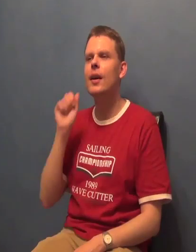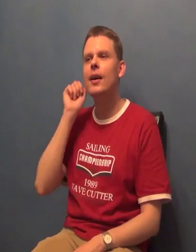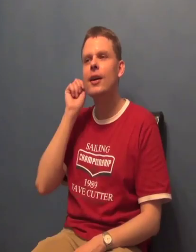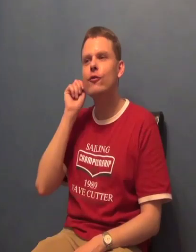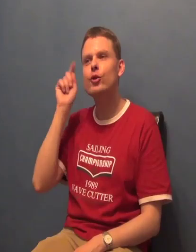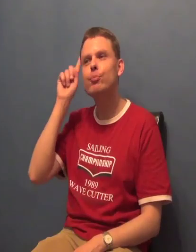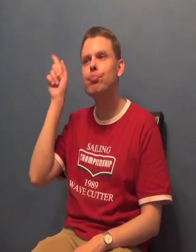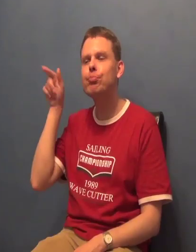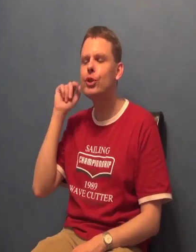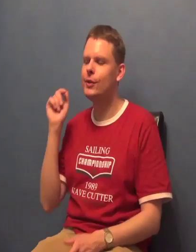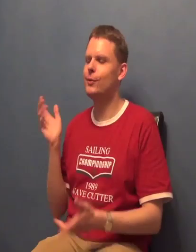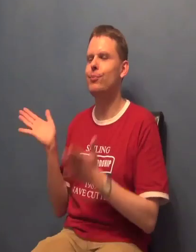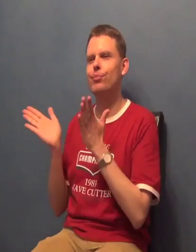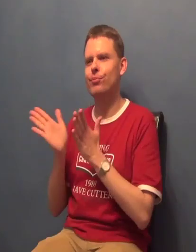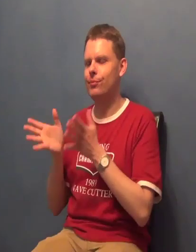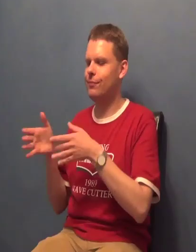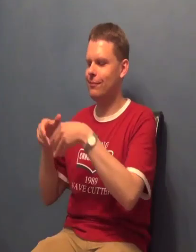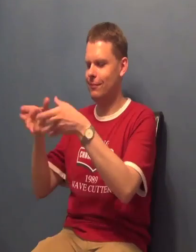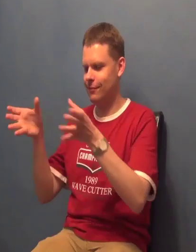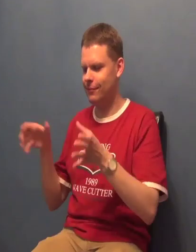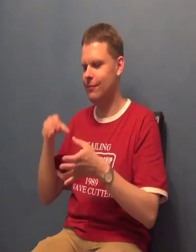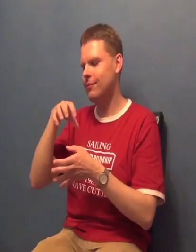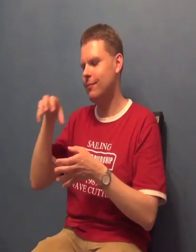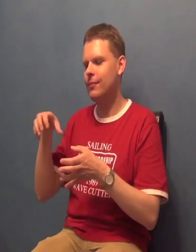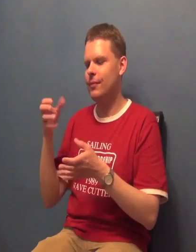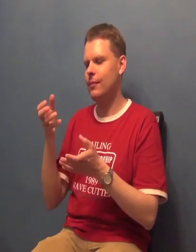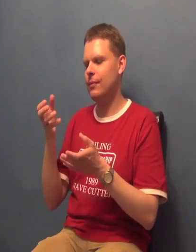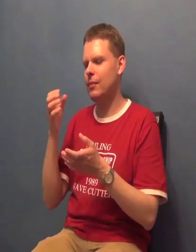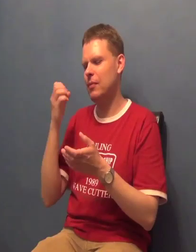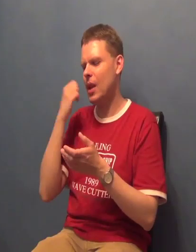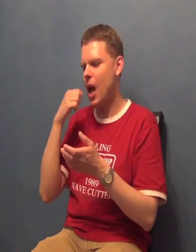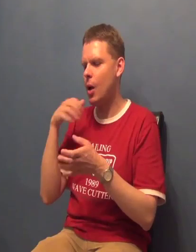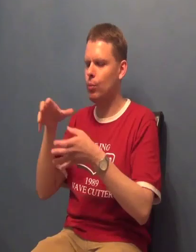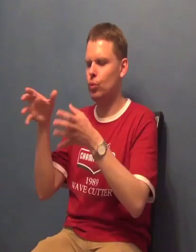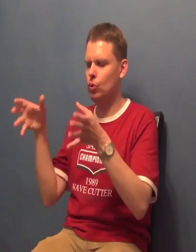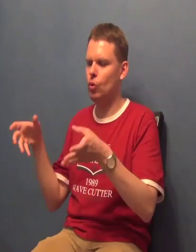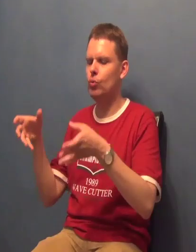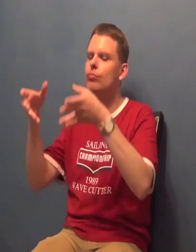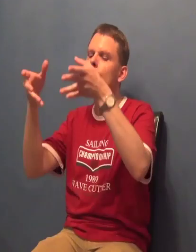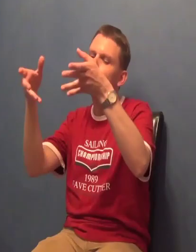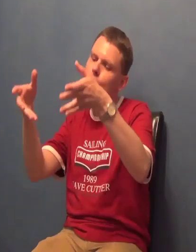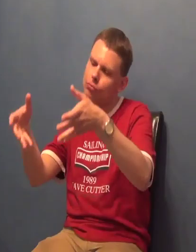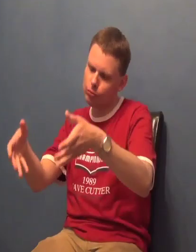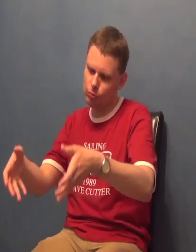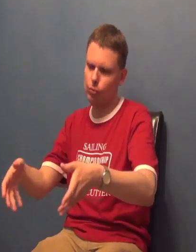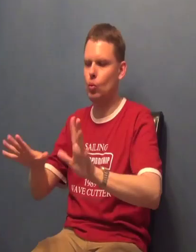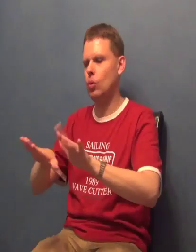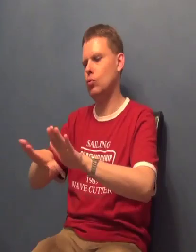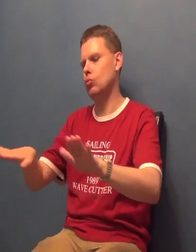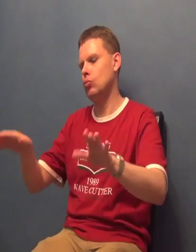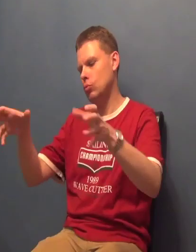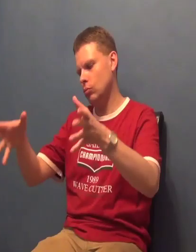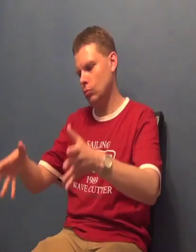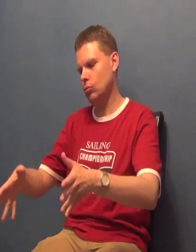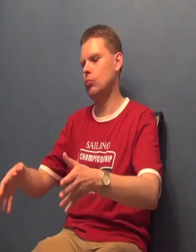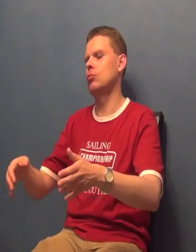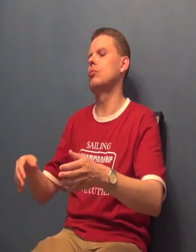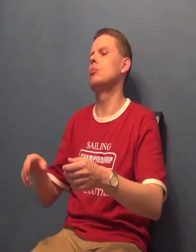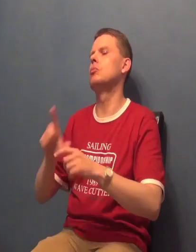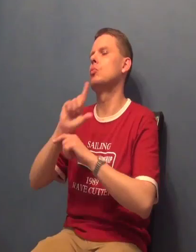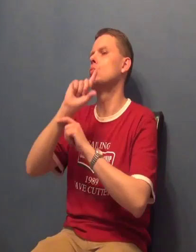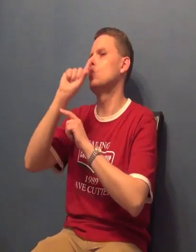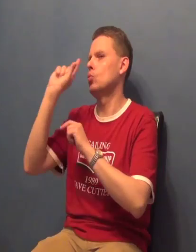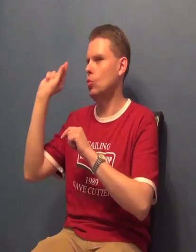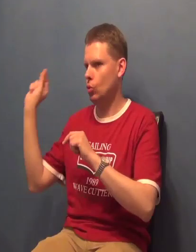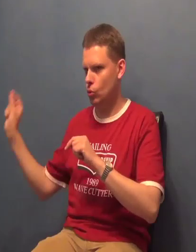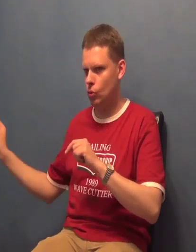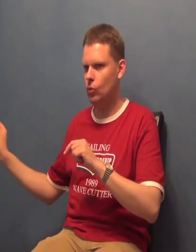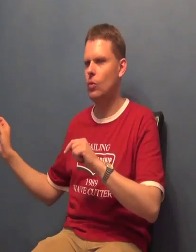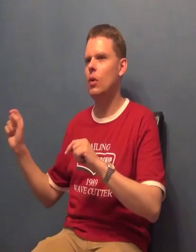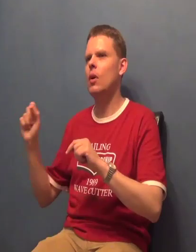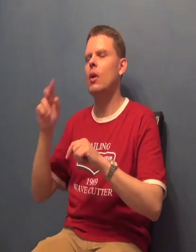Myszka dziewczyna przygotowuje i układa w pojemniku.. jabłka, układa je, odstawia, ładnie ustawia na stół, odchodzi.